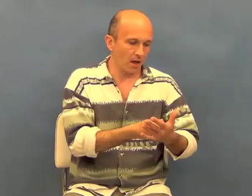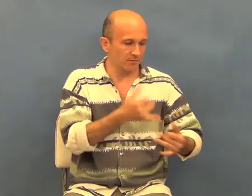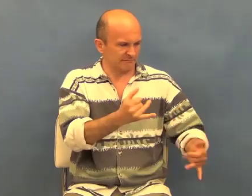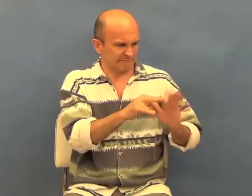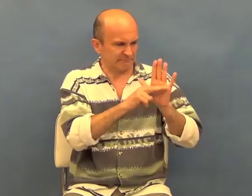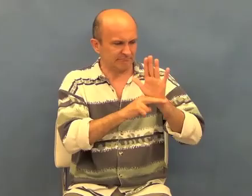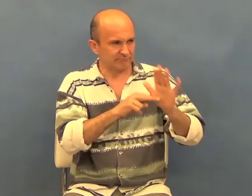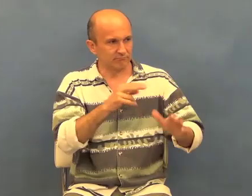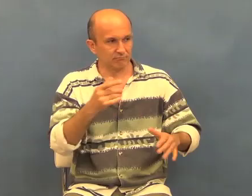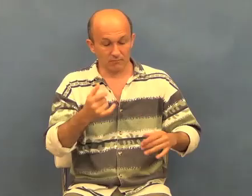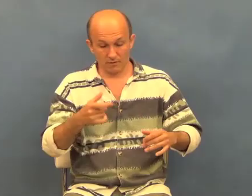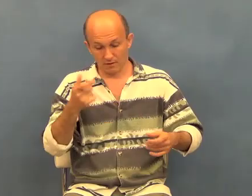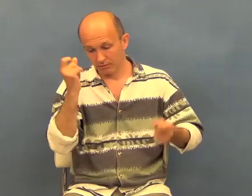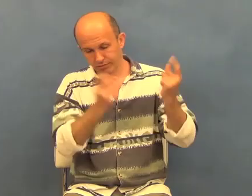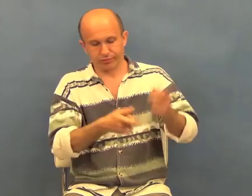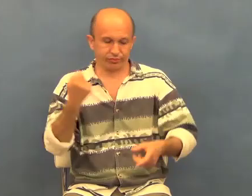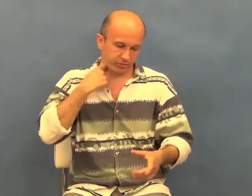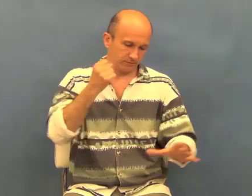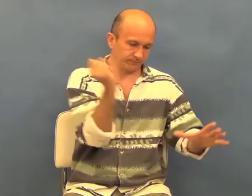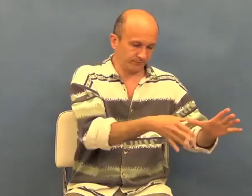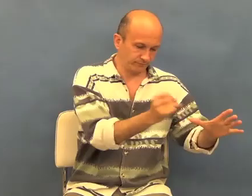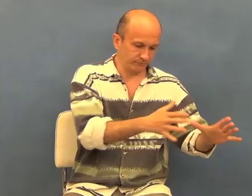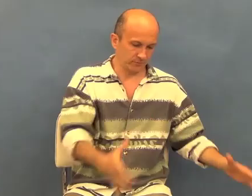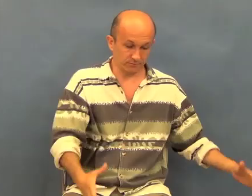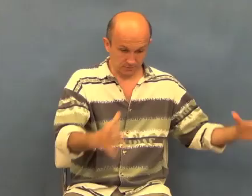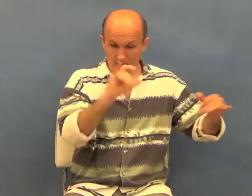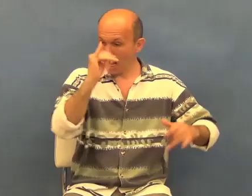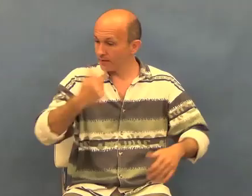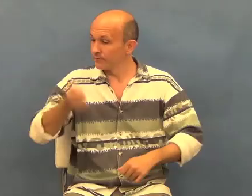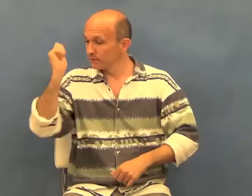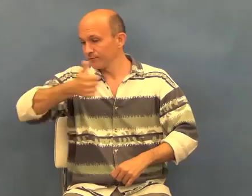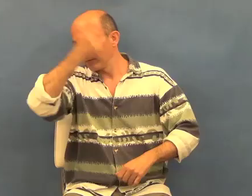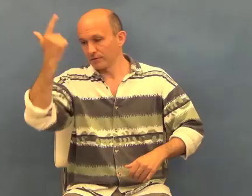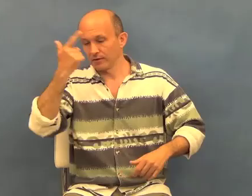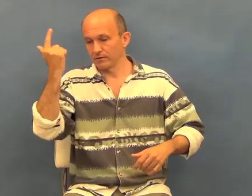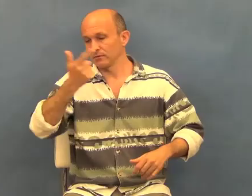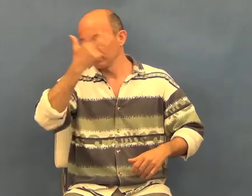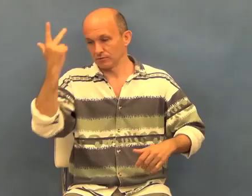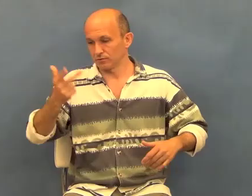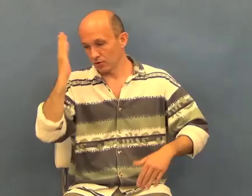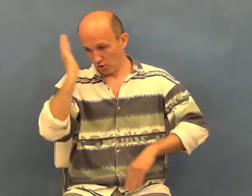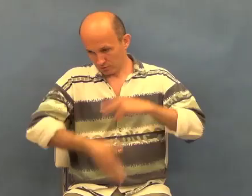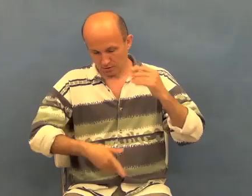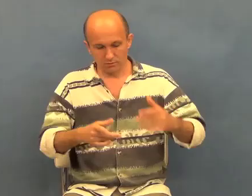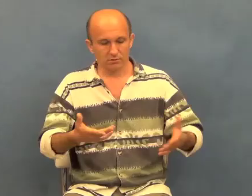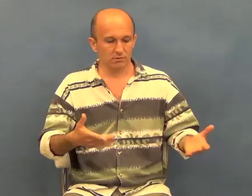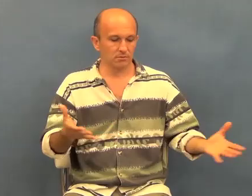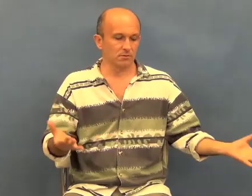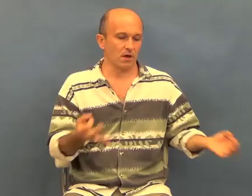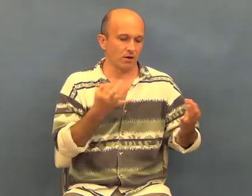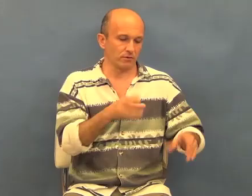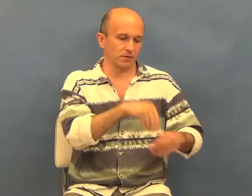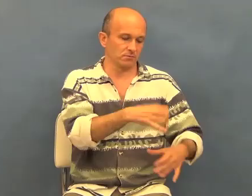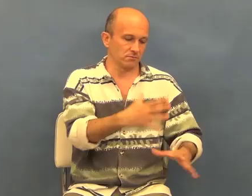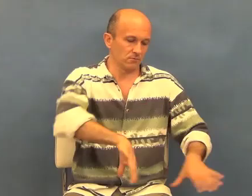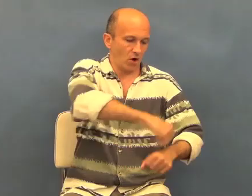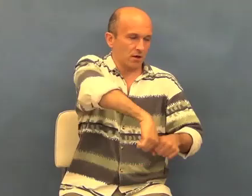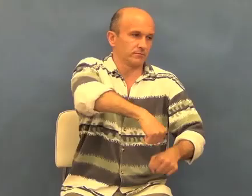Jest i inny przepis. Jeśli wrzuci wódkę do worka i po dniu, dwóch lub trzech skończy łowić, to musi zawiązać worek i zabrać do do samochodu.